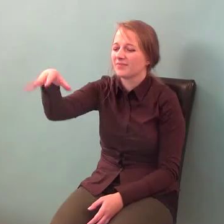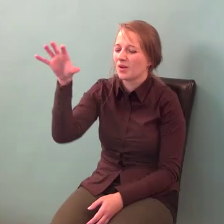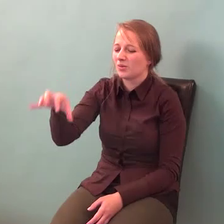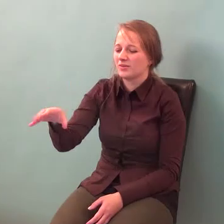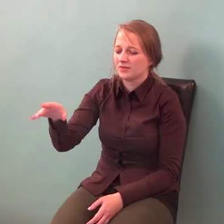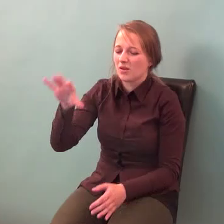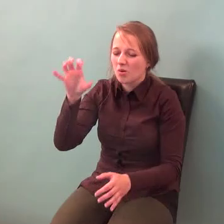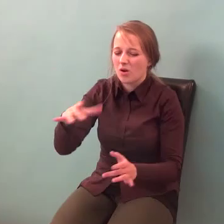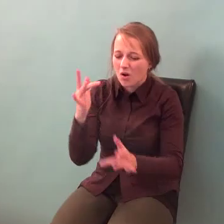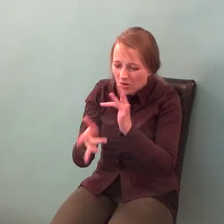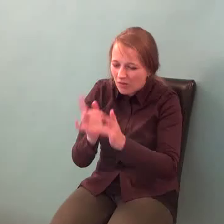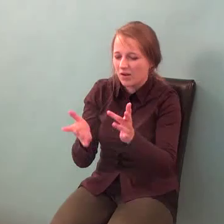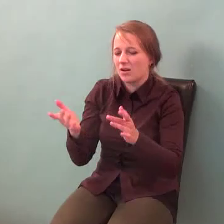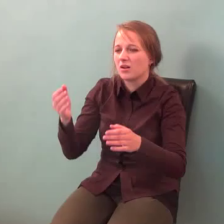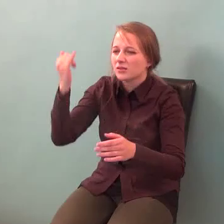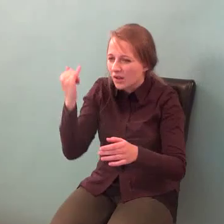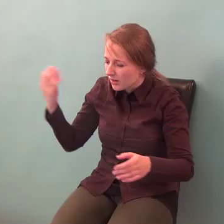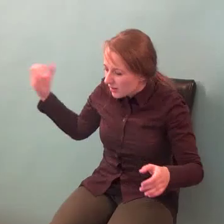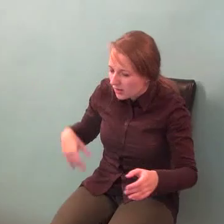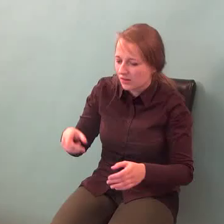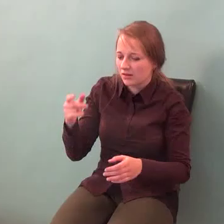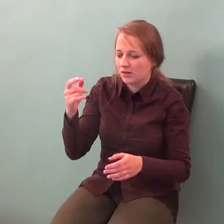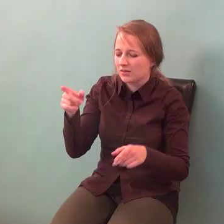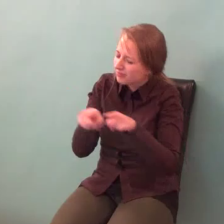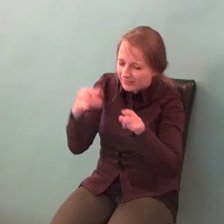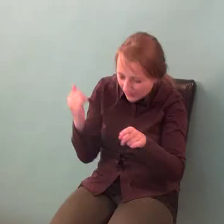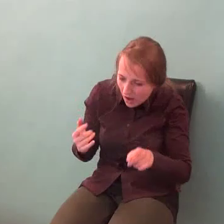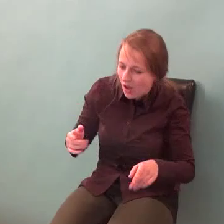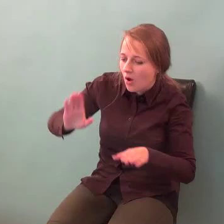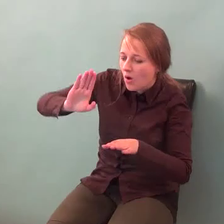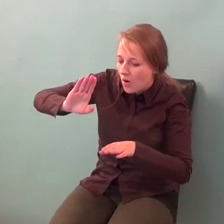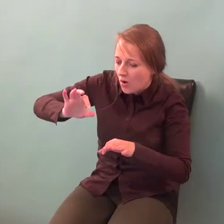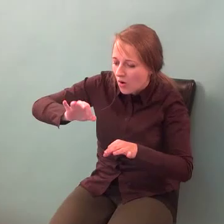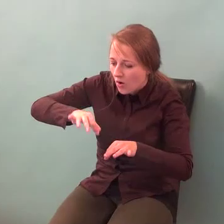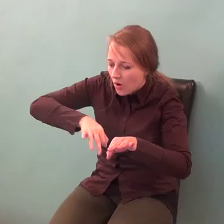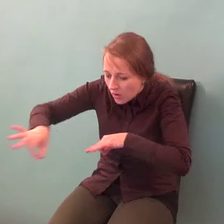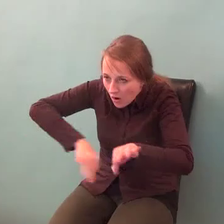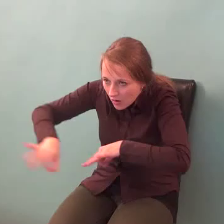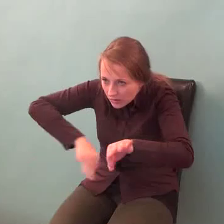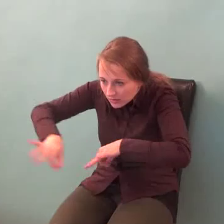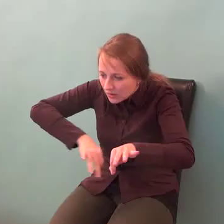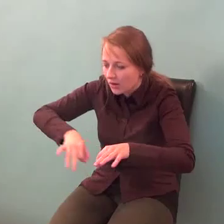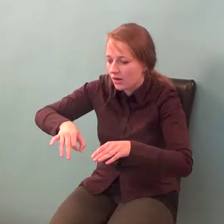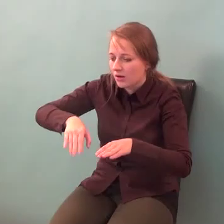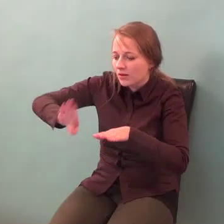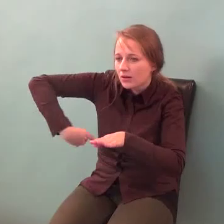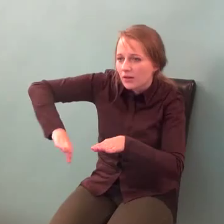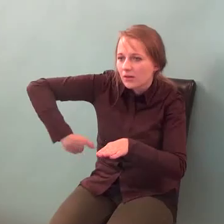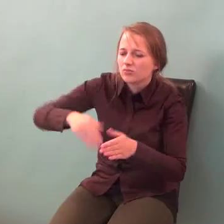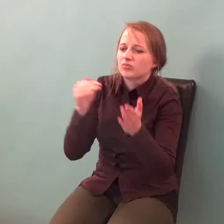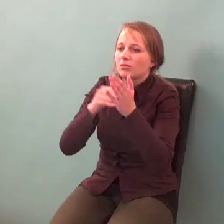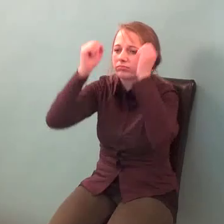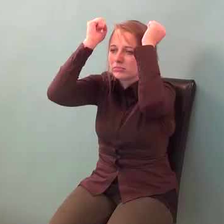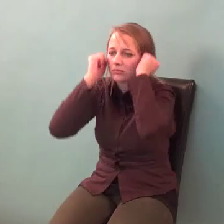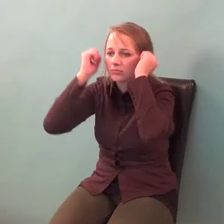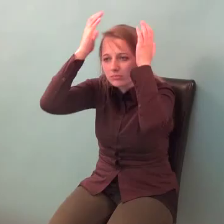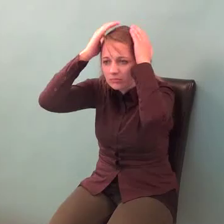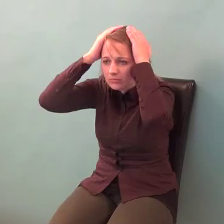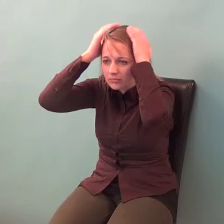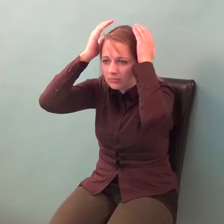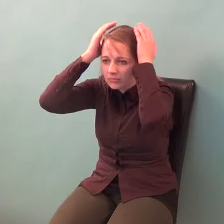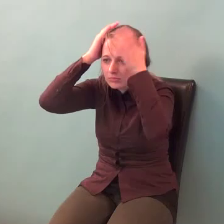Na rowerze, dziecko na bagażniku, na rolkach i na deskorolce trzeba wkładać kask na głowę.